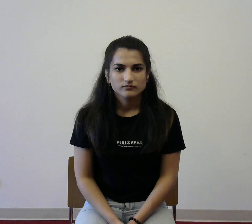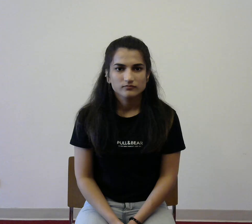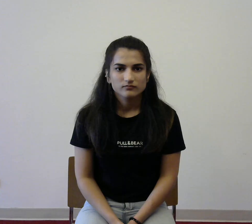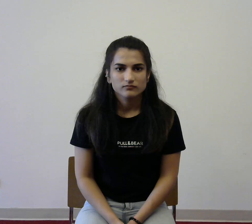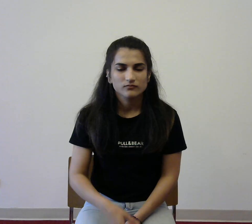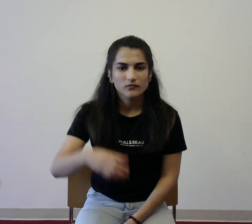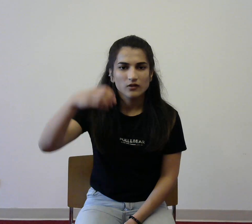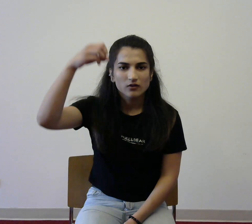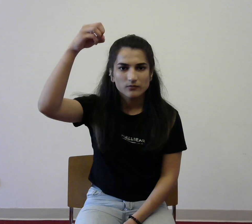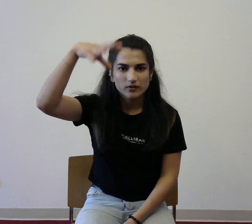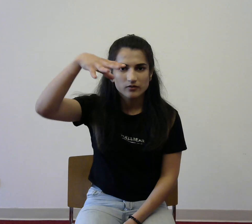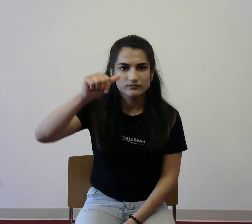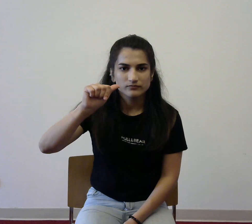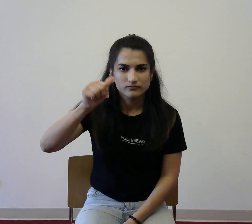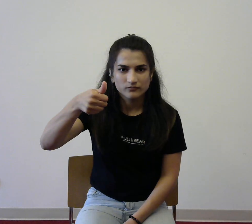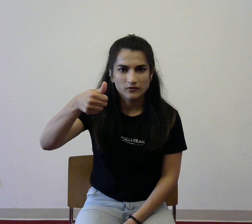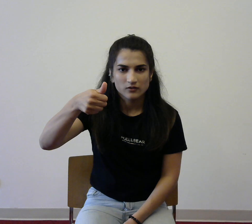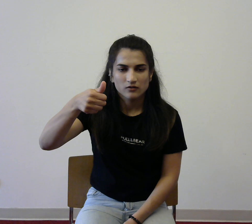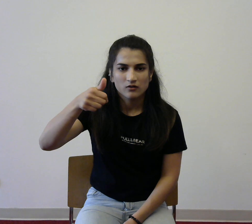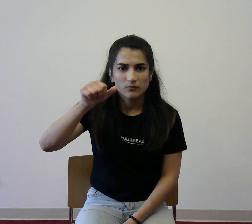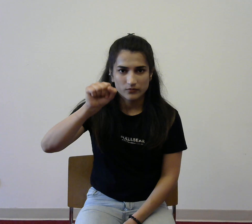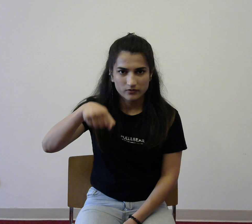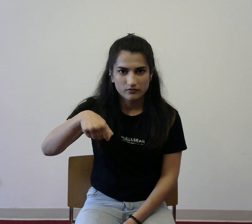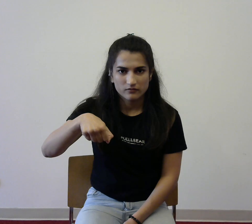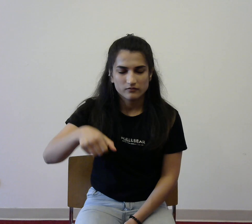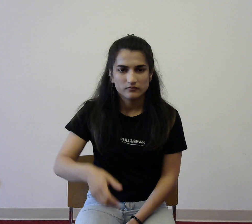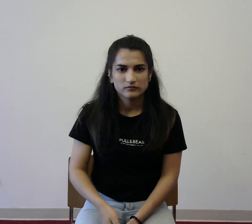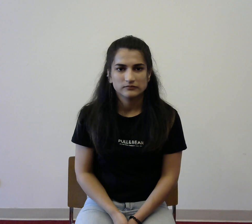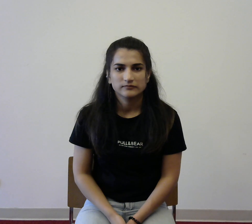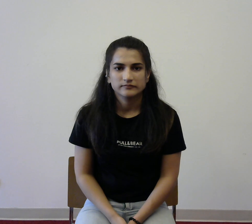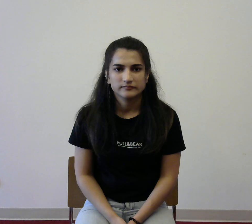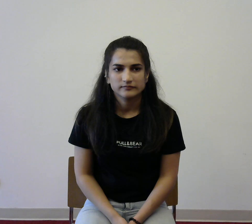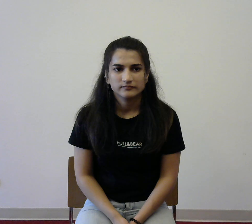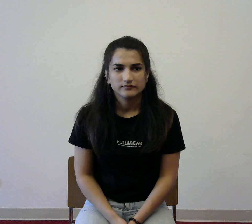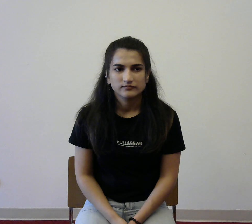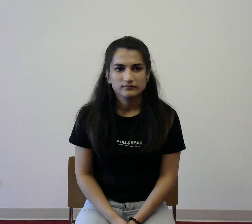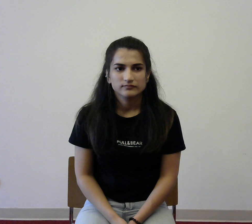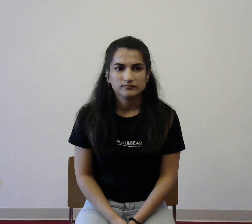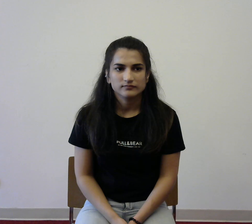İşığı yandırmaq olarmı?